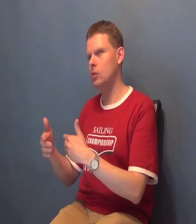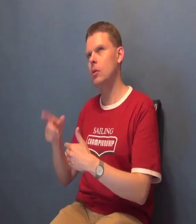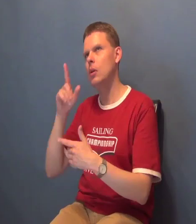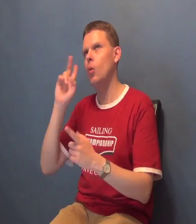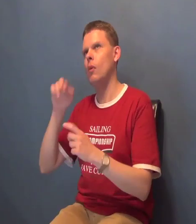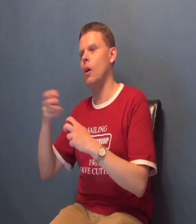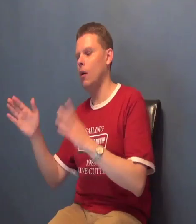Patrzeć na znak i uważać, żeby nie wpaść.